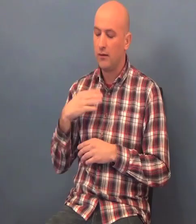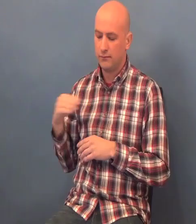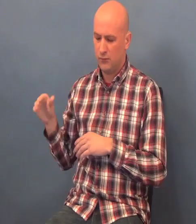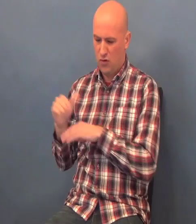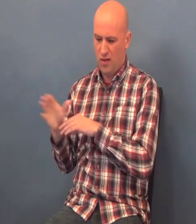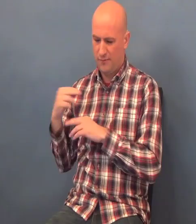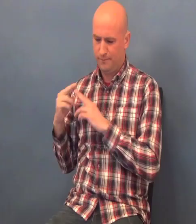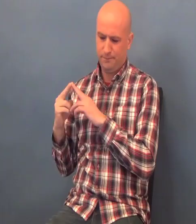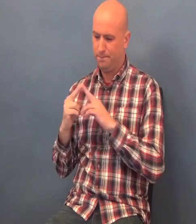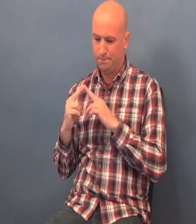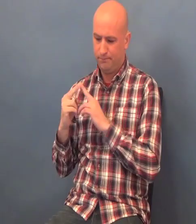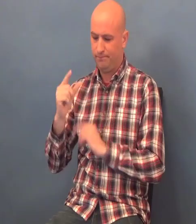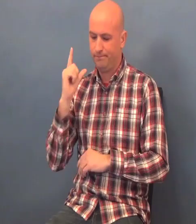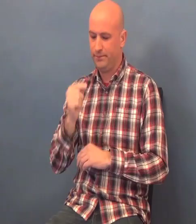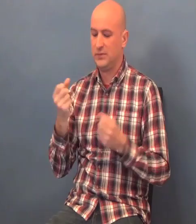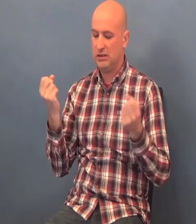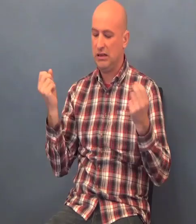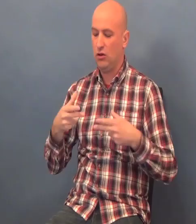Razem z kolegą jesteśmy umówieni na wyjście do kina.